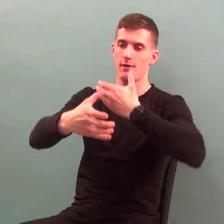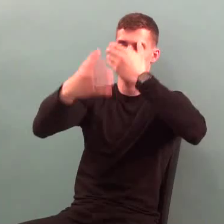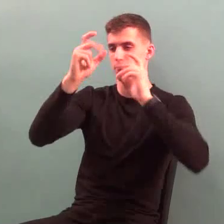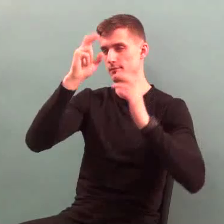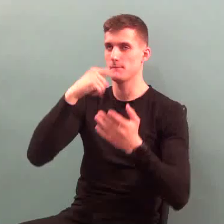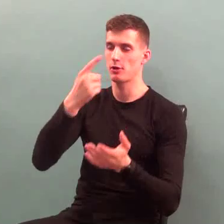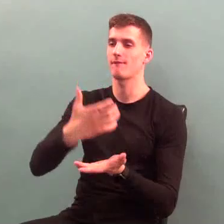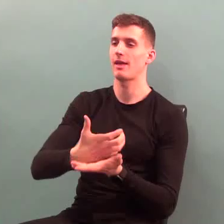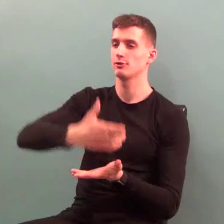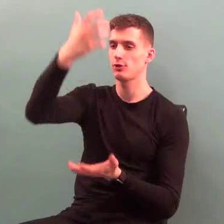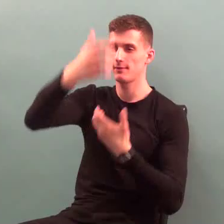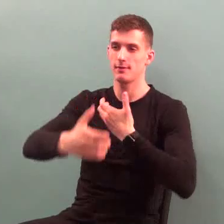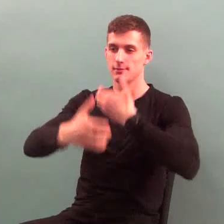Nazwijmy go wieżowcem.